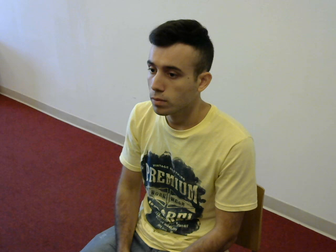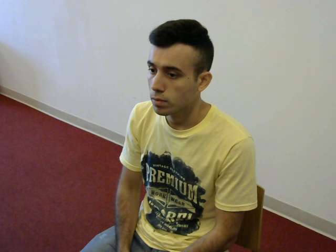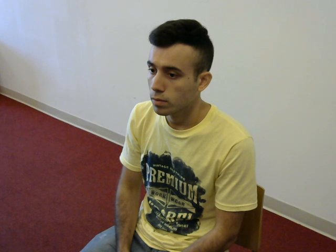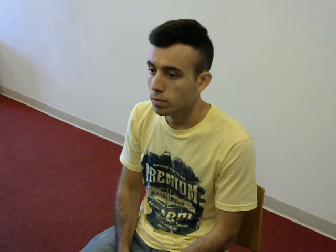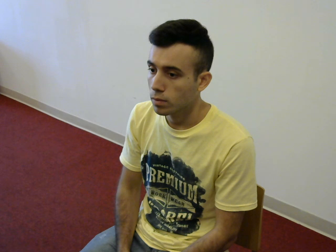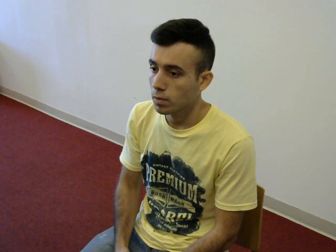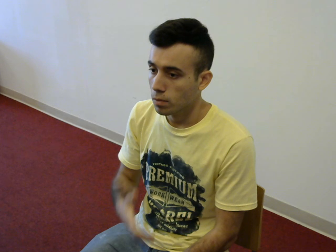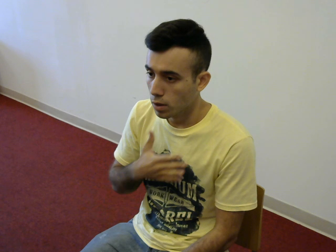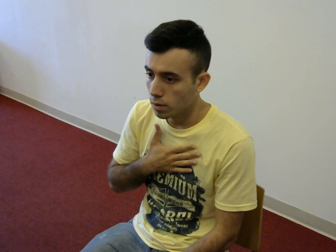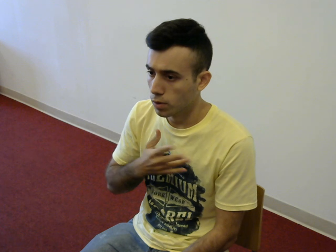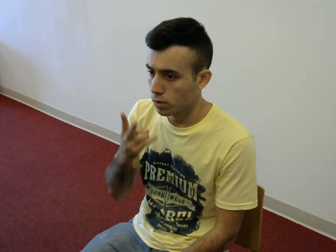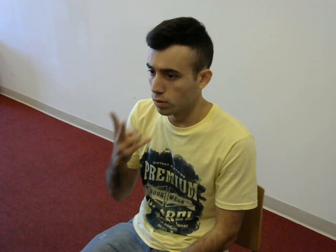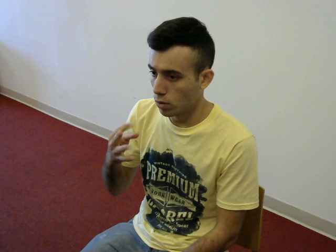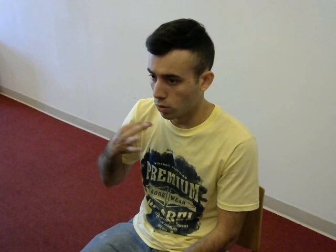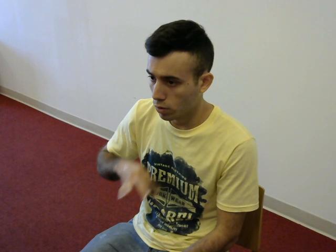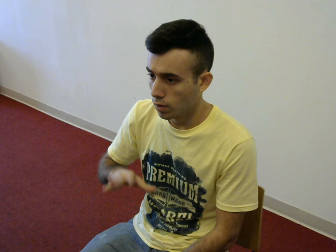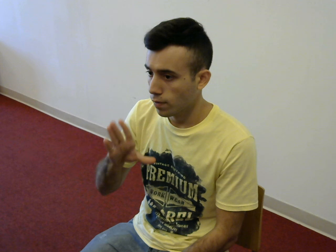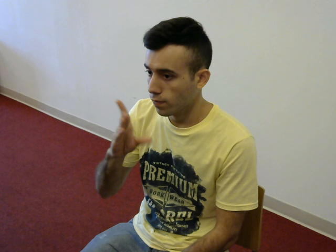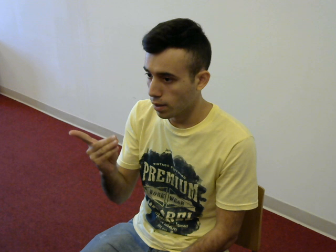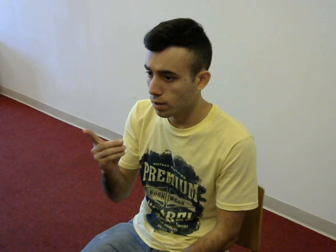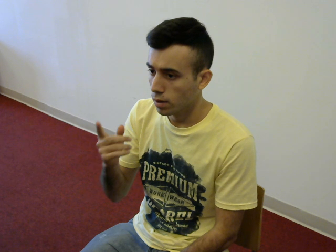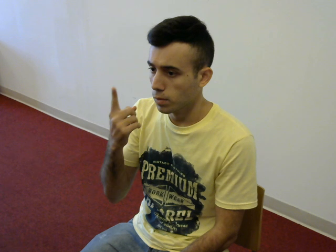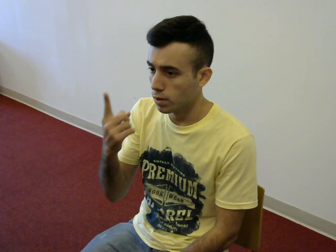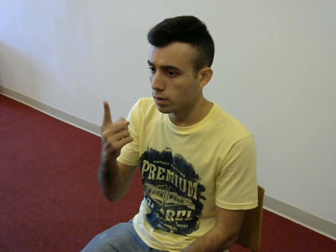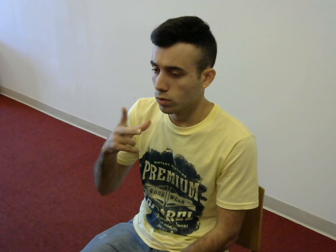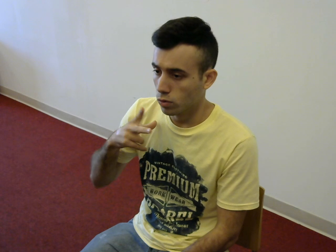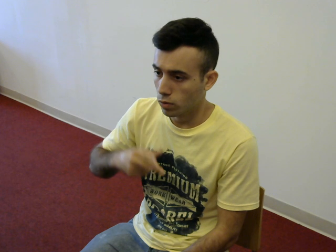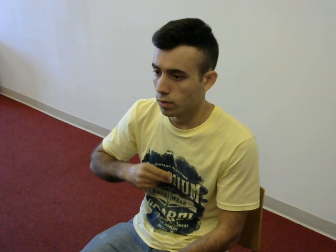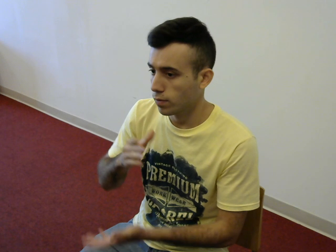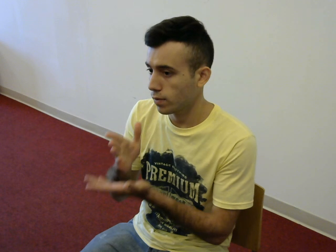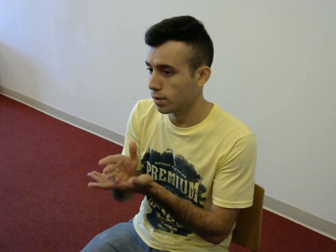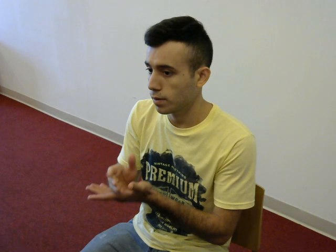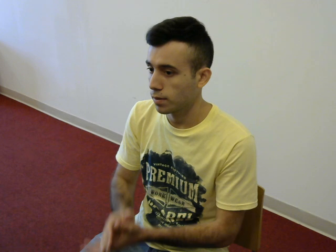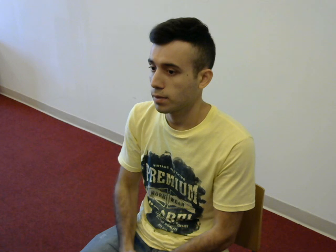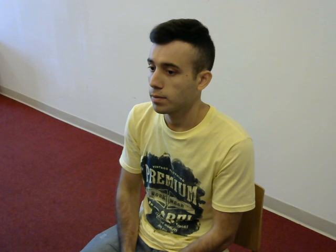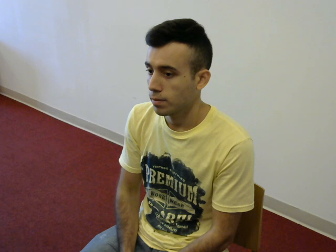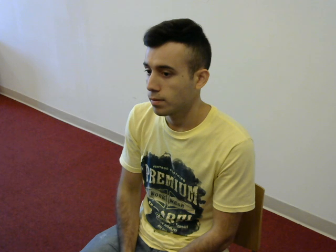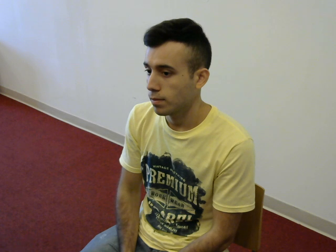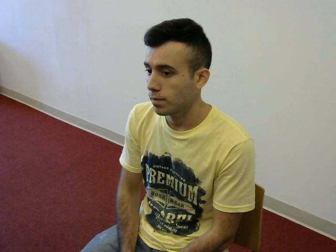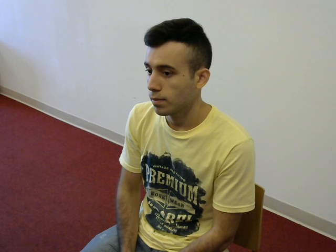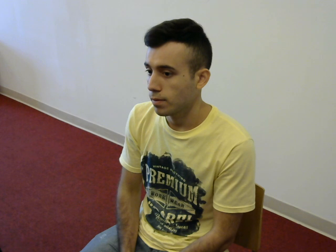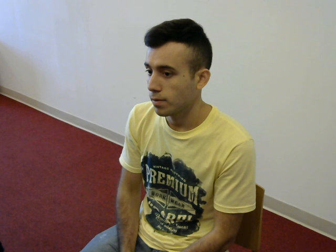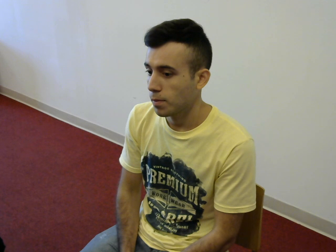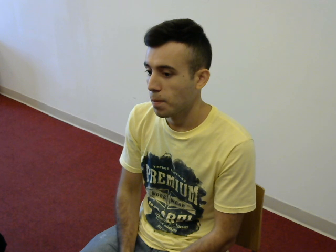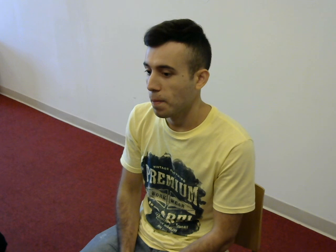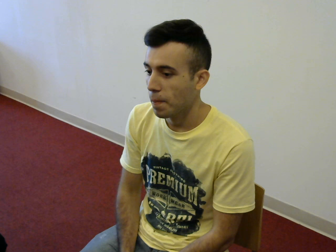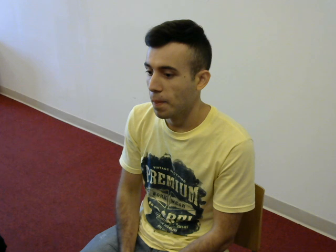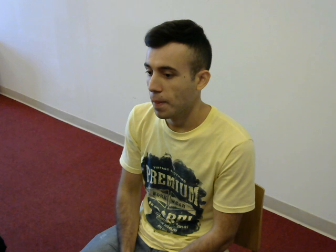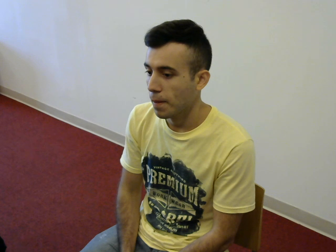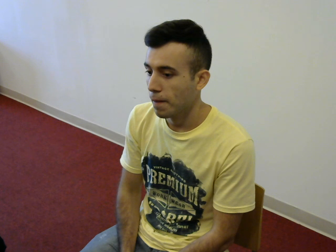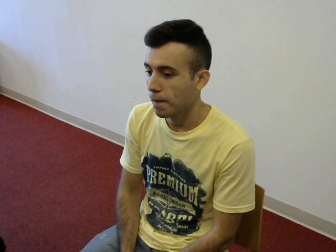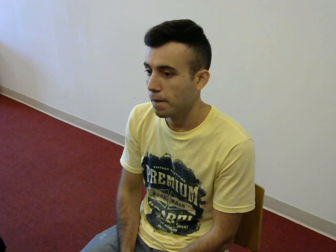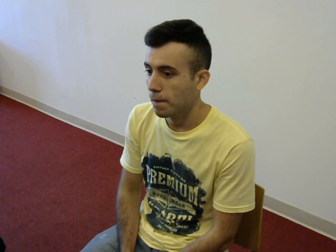Mənim 2 oğlum və 1 qızım var